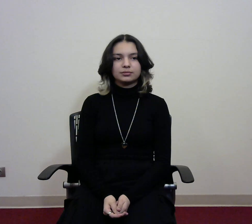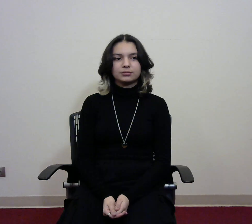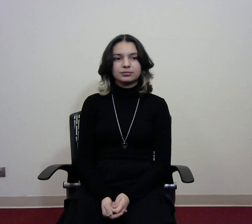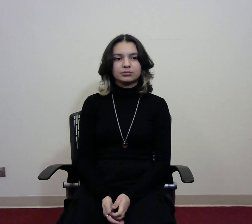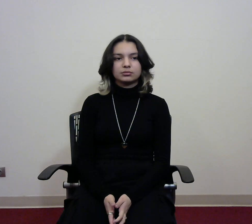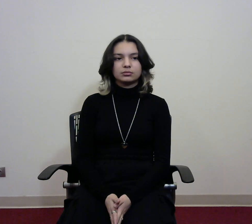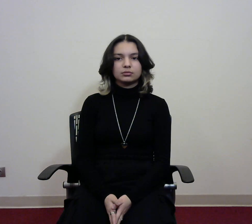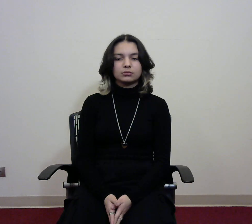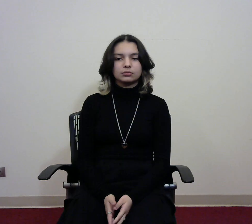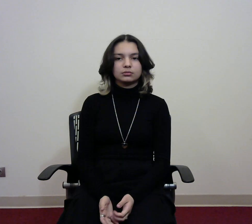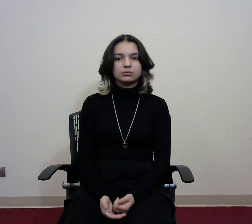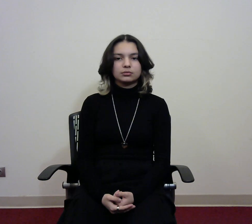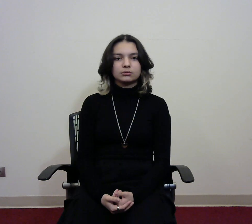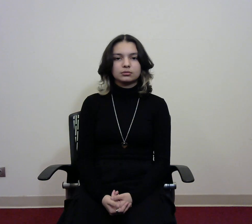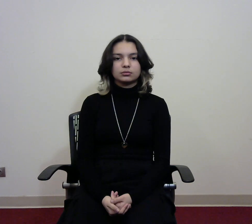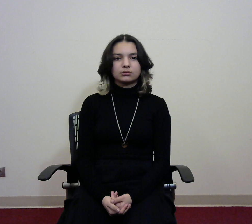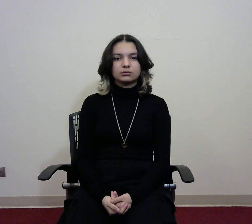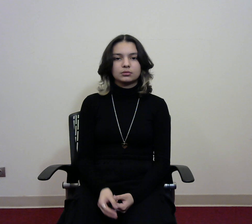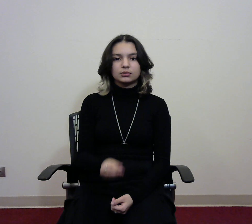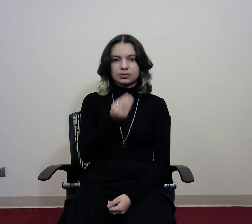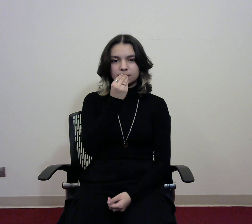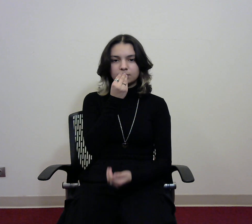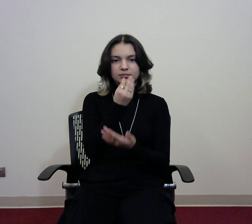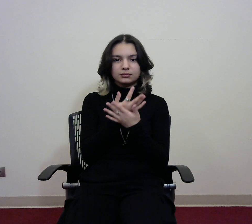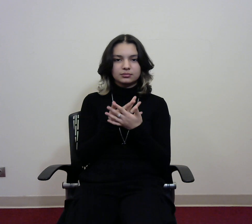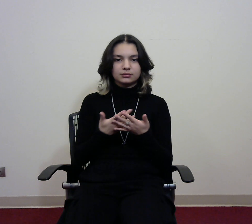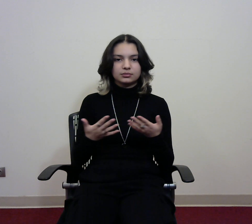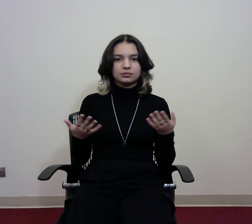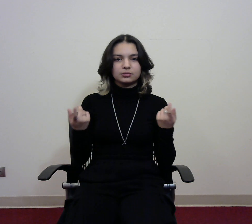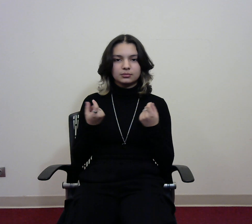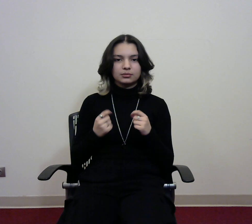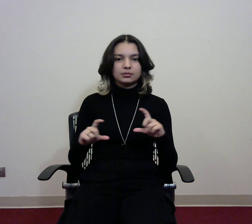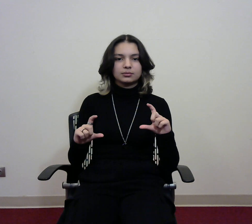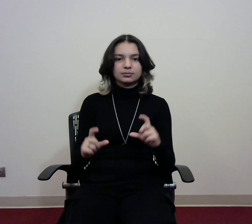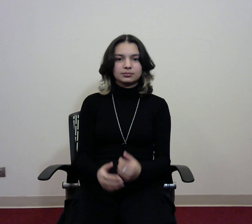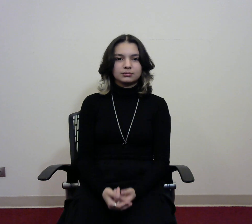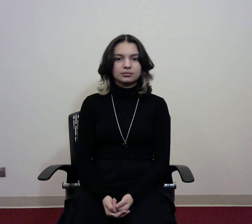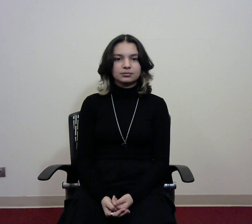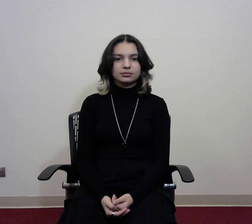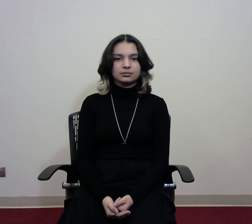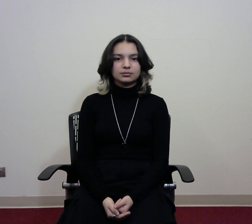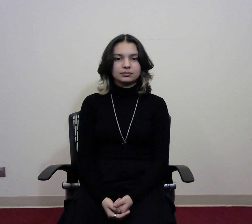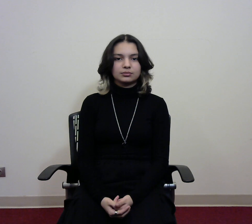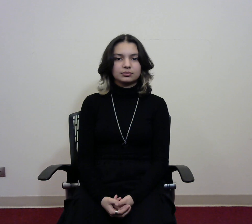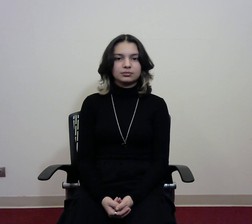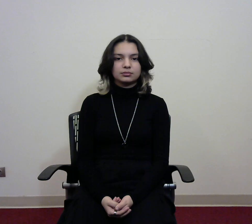Ərzaq bahalaşıb